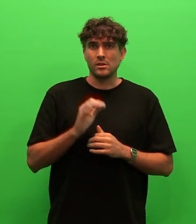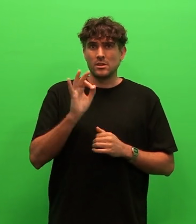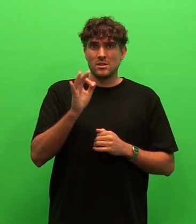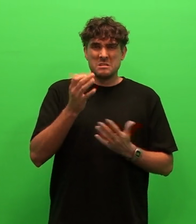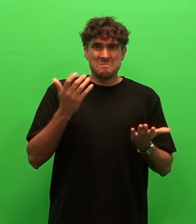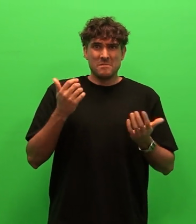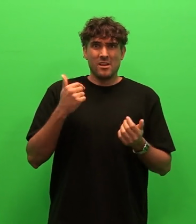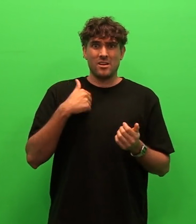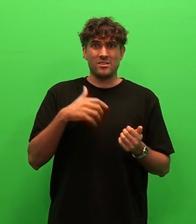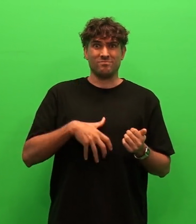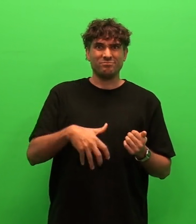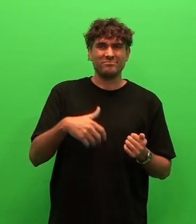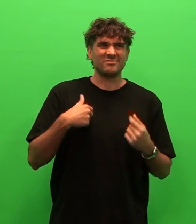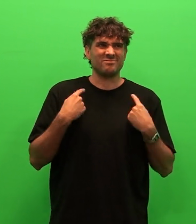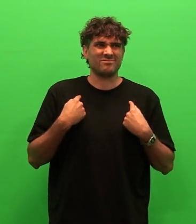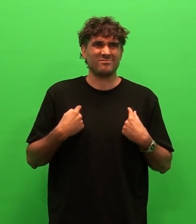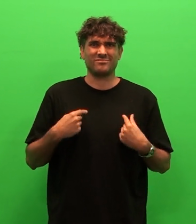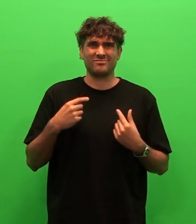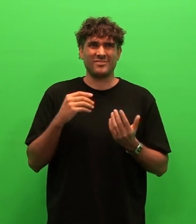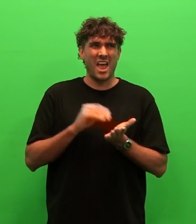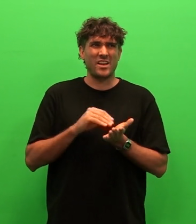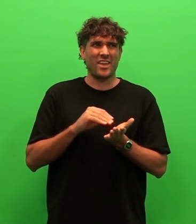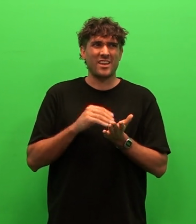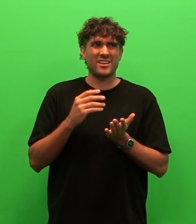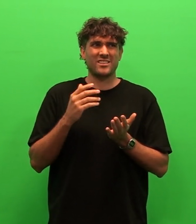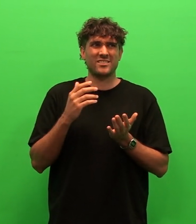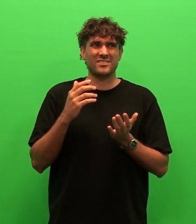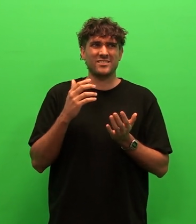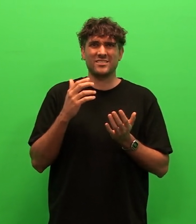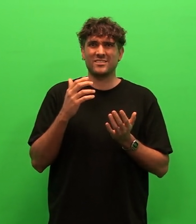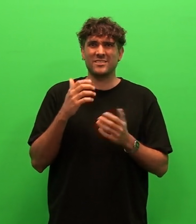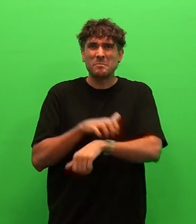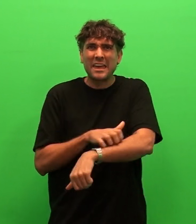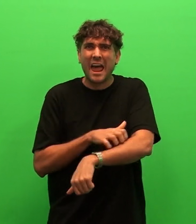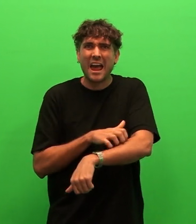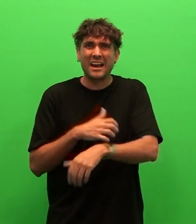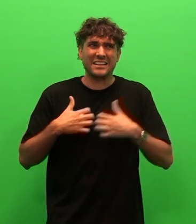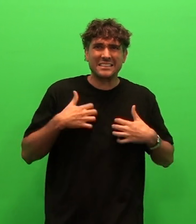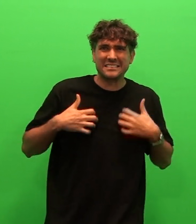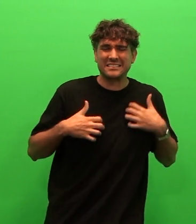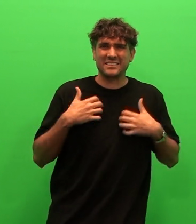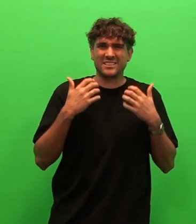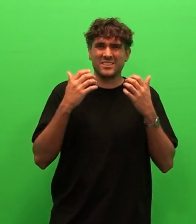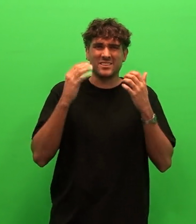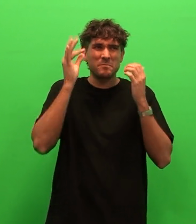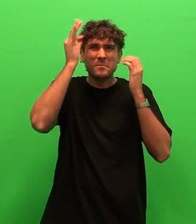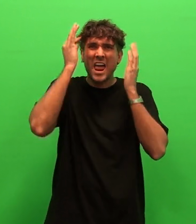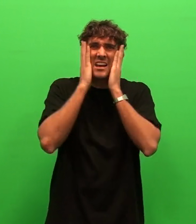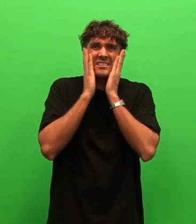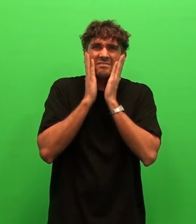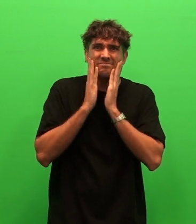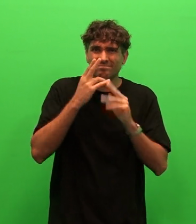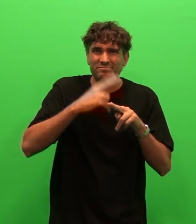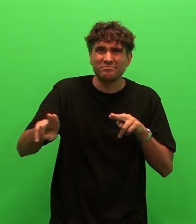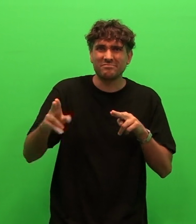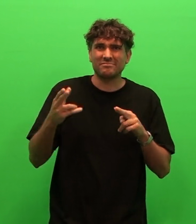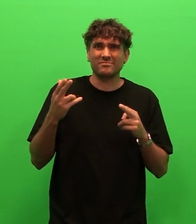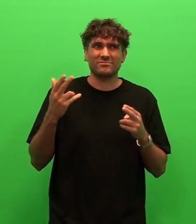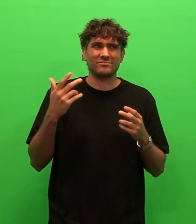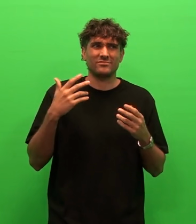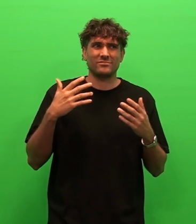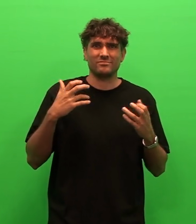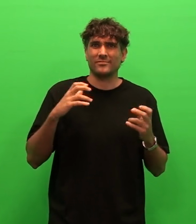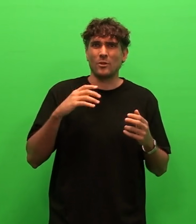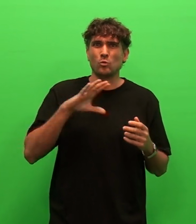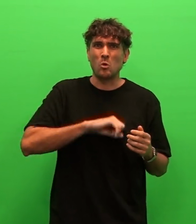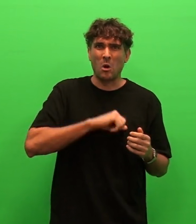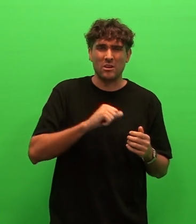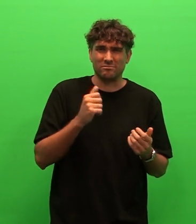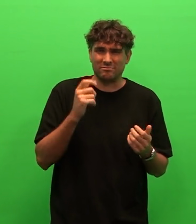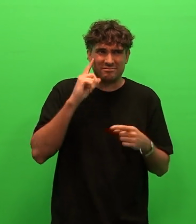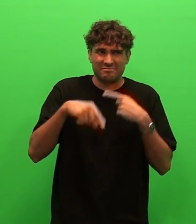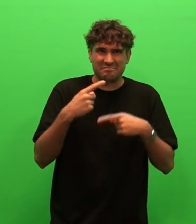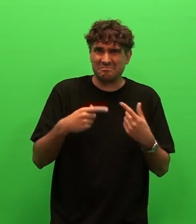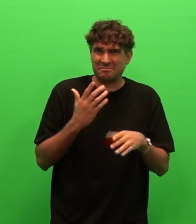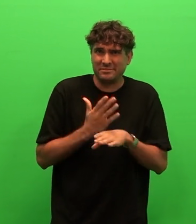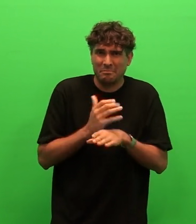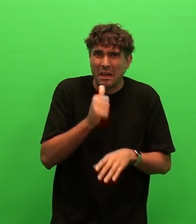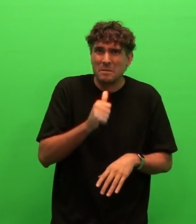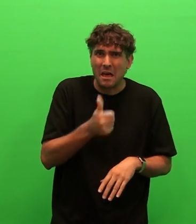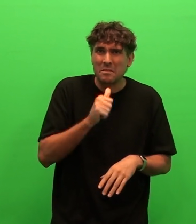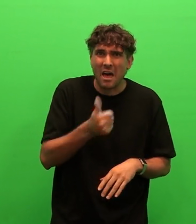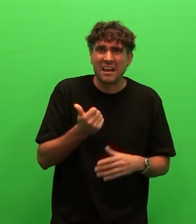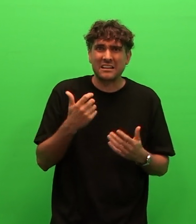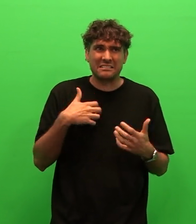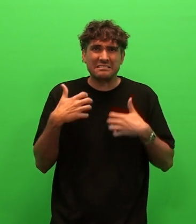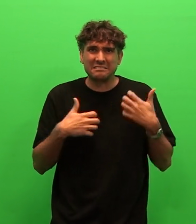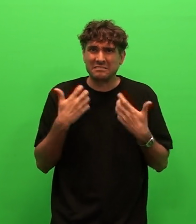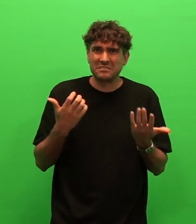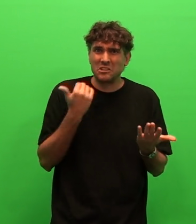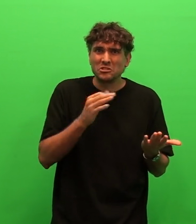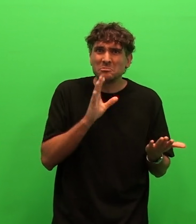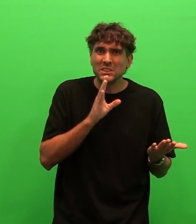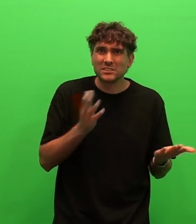Sí, des que em vaig quedar embarassada a vegades sento picors al cos, tinc els cabells i la cara estranya, cada dia estic de mal humor, tot em molesta, no sé què em passa.